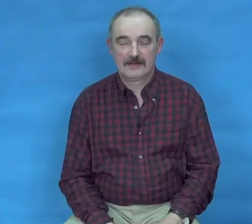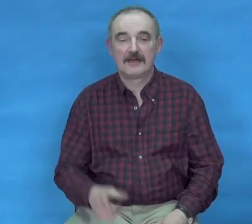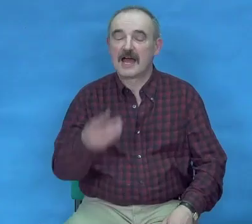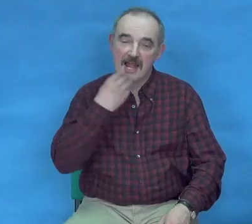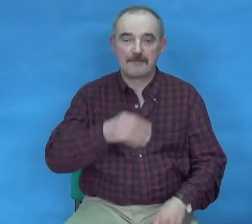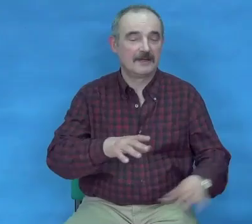Lepiej...